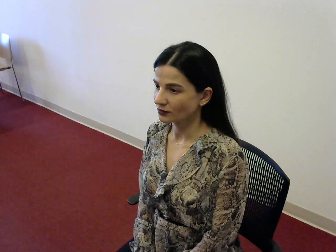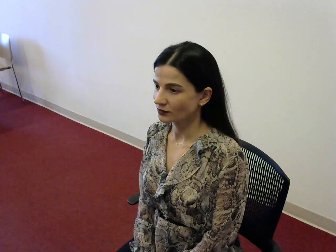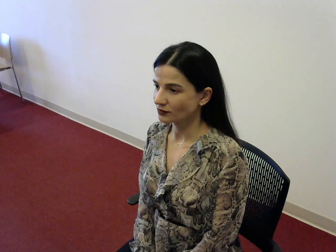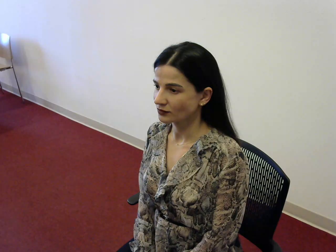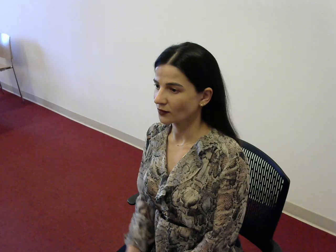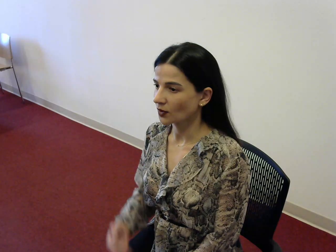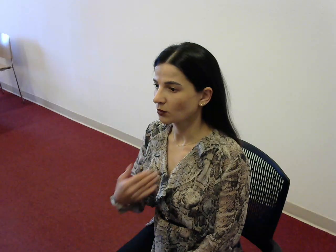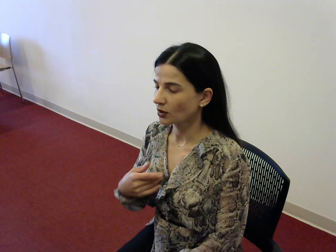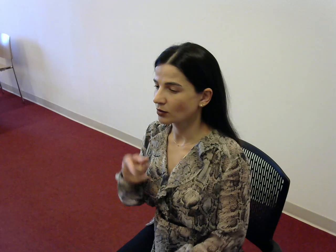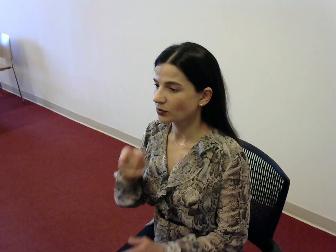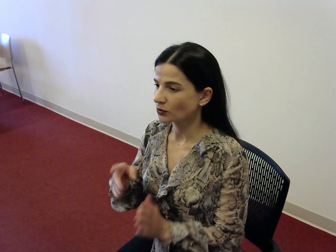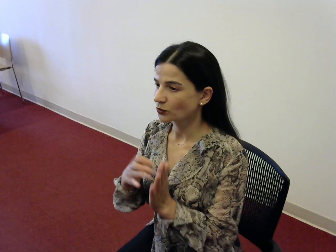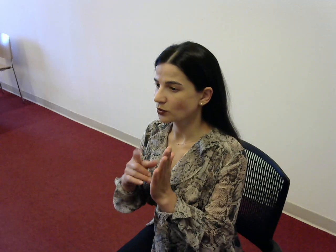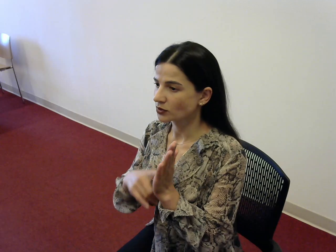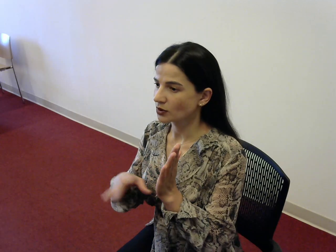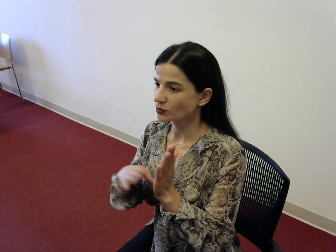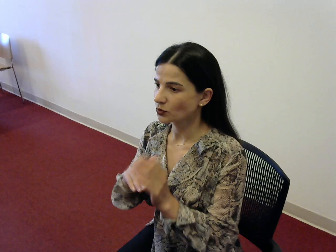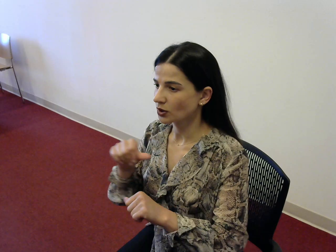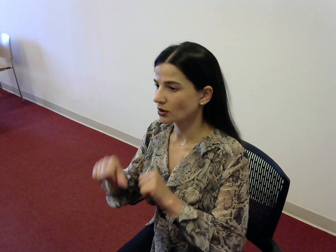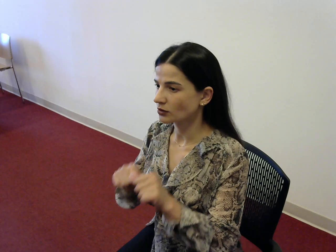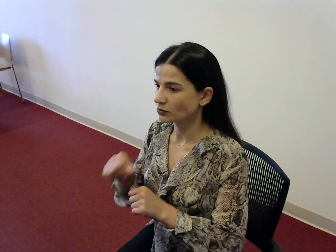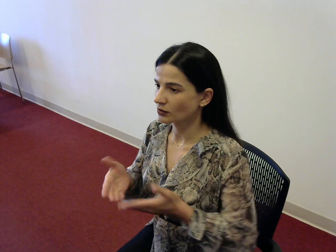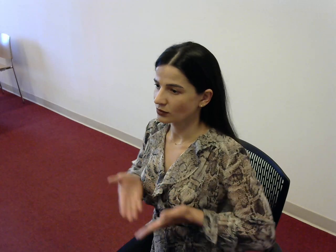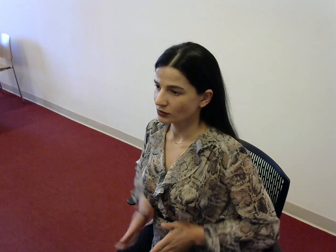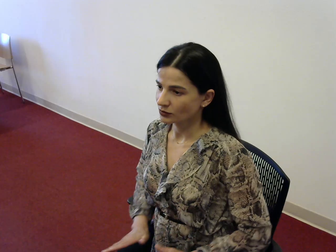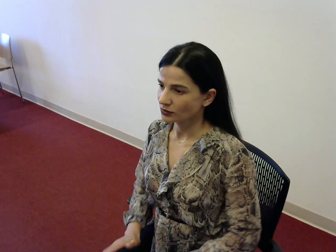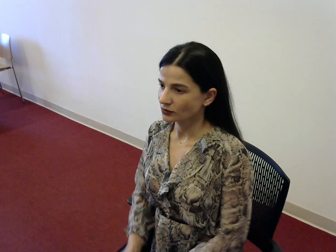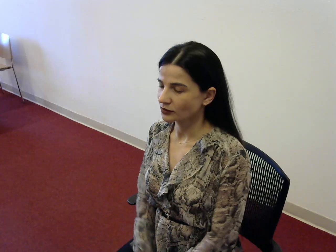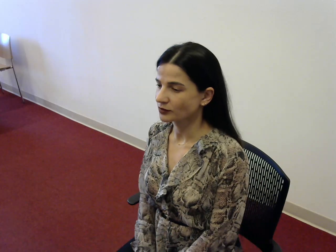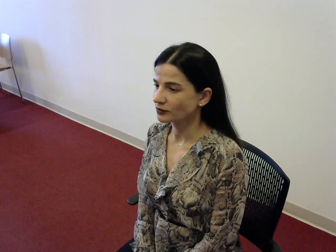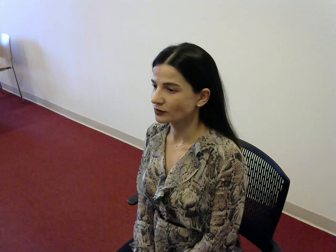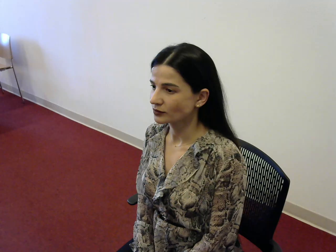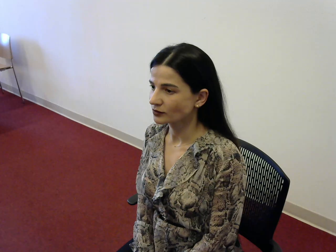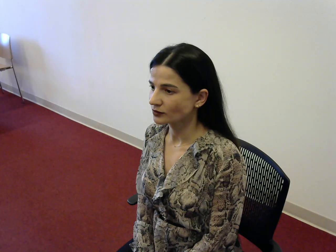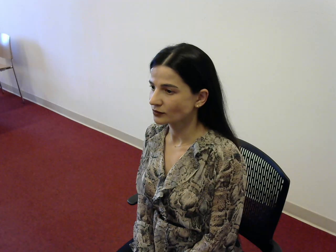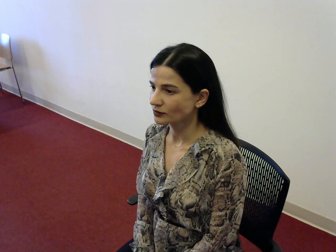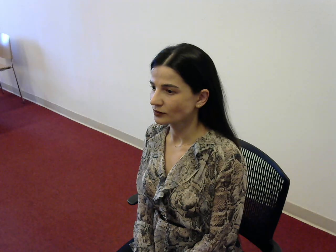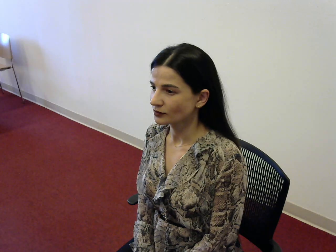Mən 1979-cu ildə anadan olmuşam